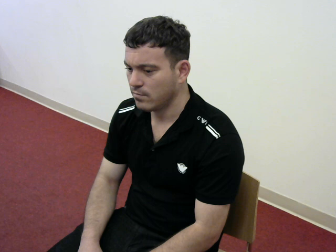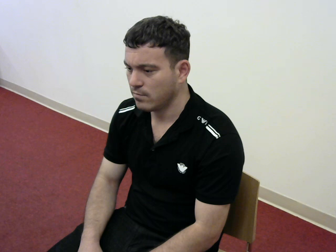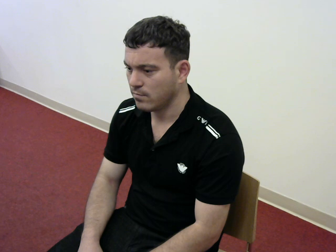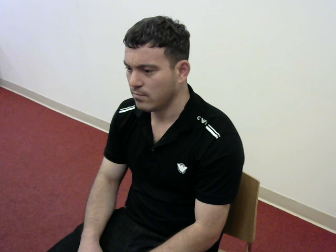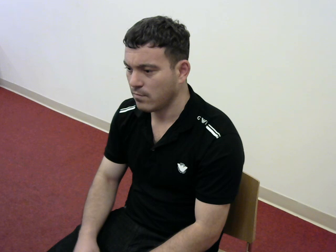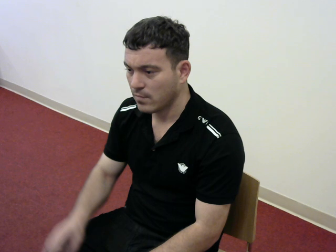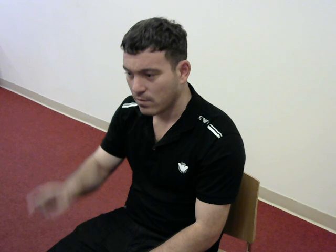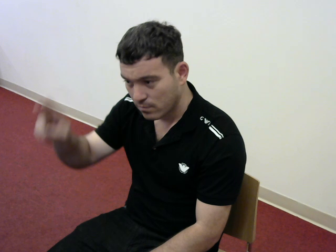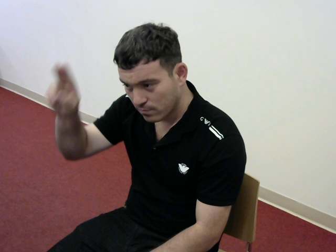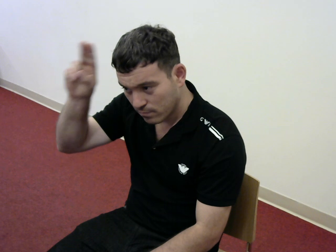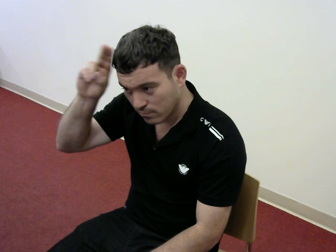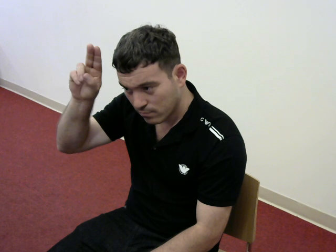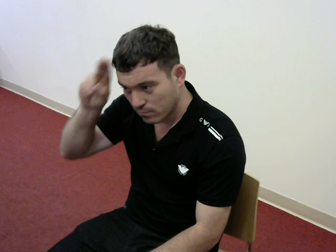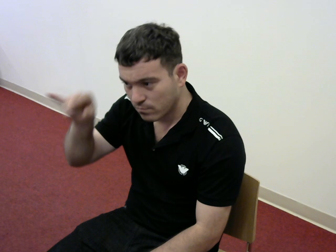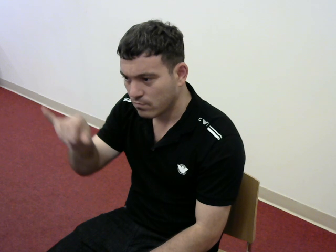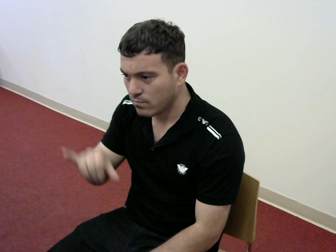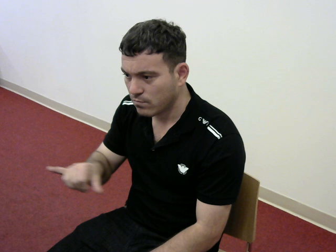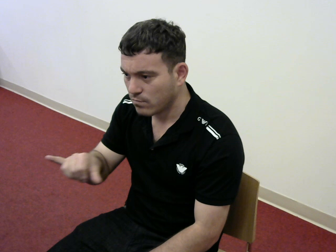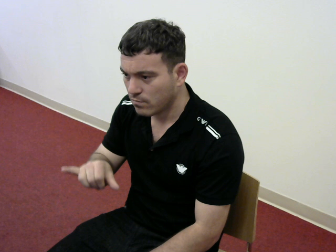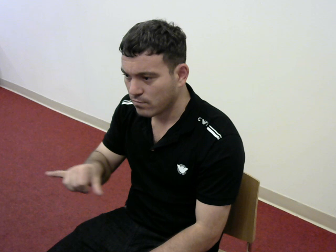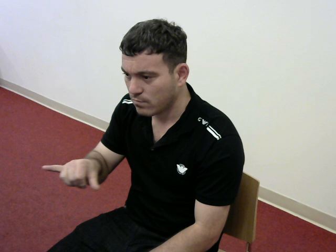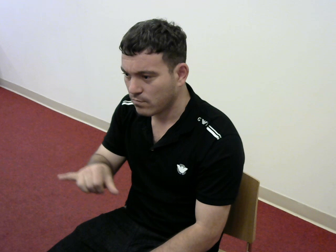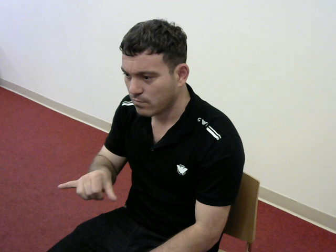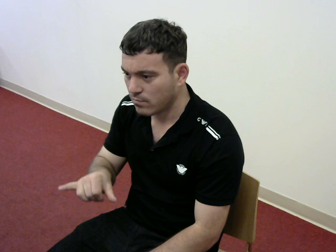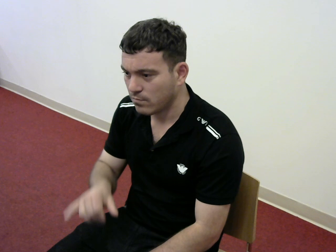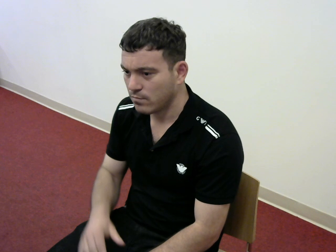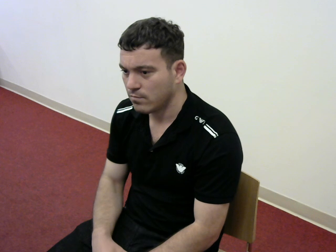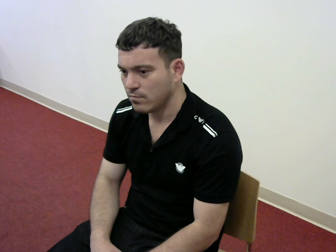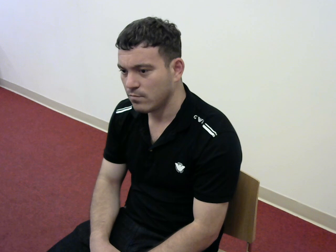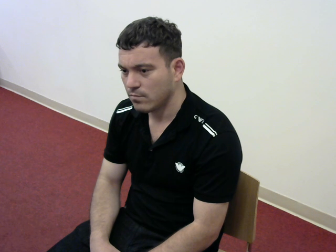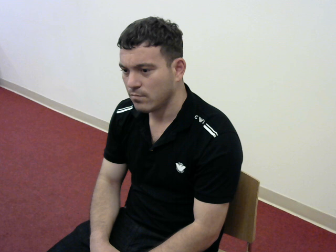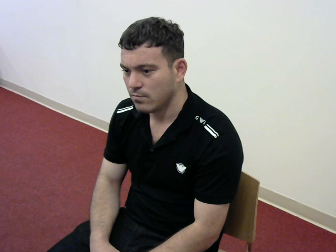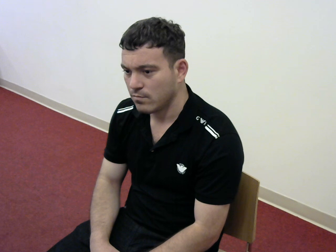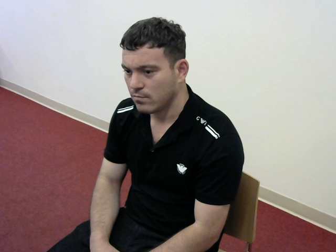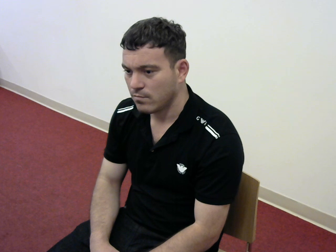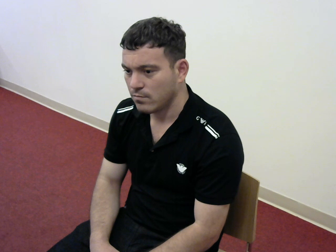Ayaqyolu hardadır?